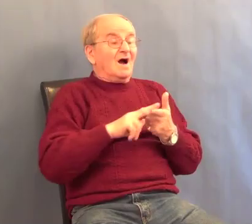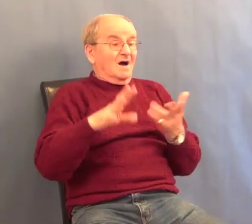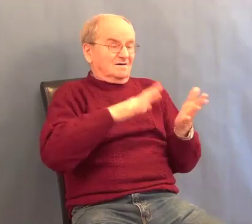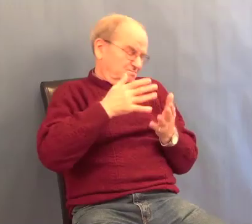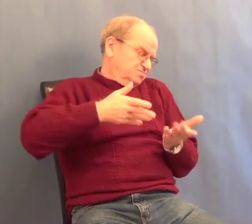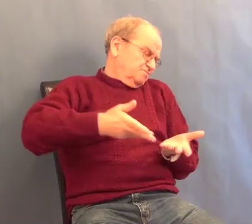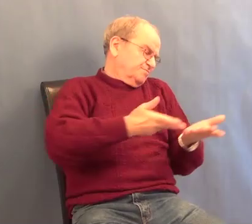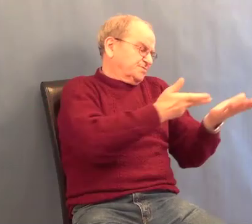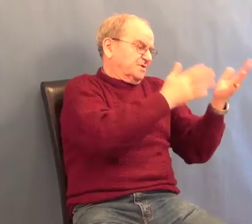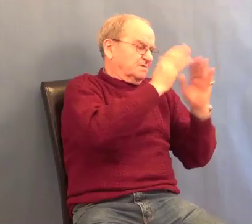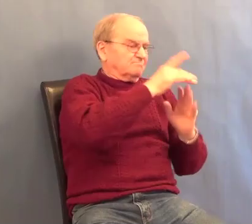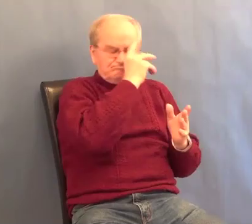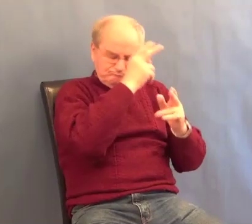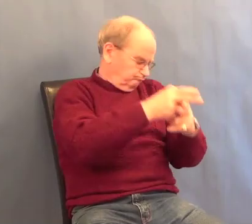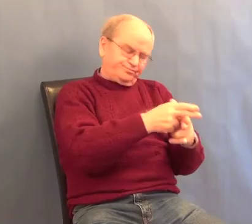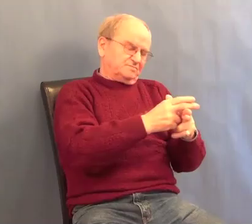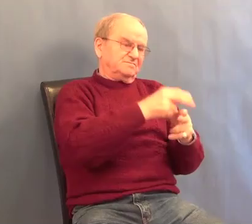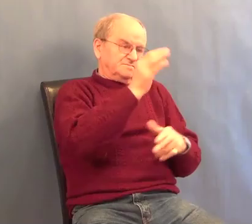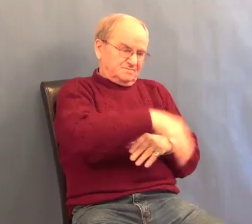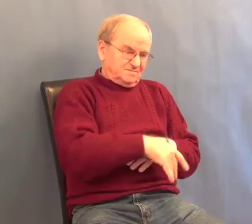Więc wszyscy poszli się położyć.